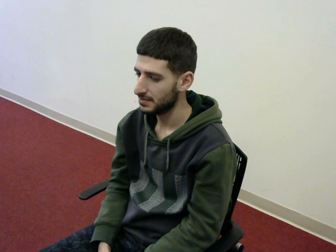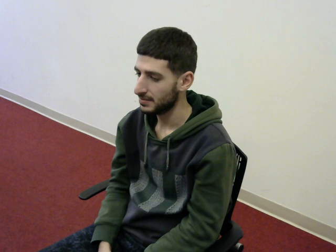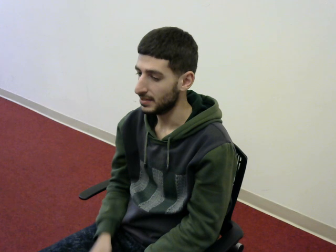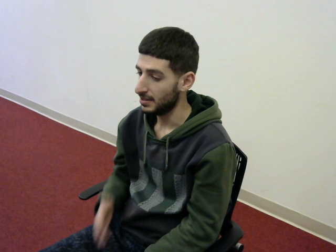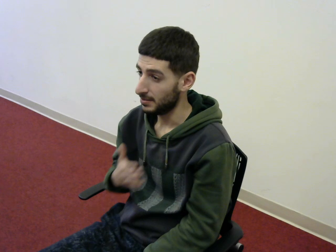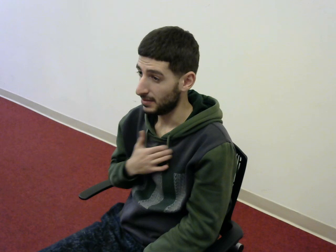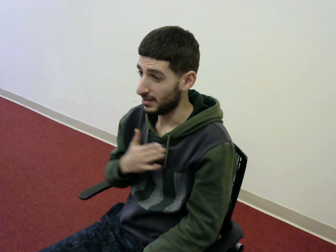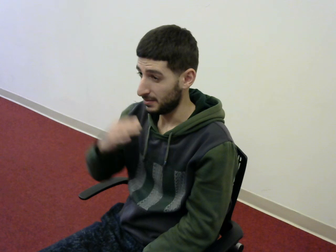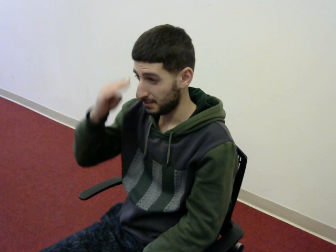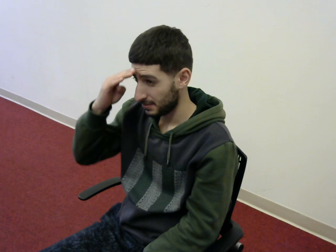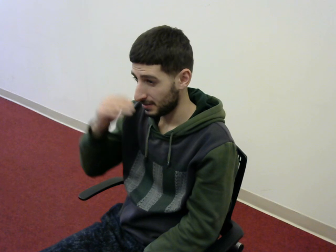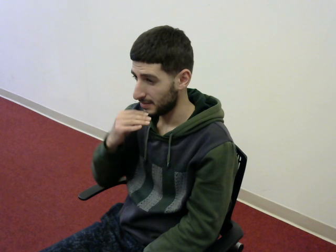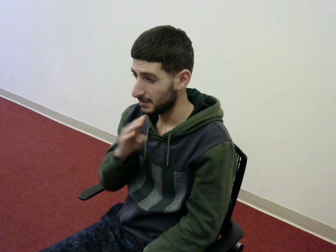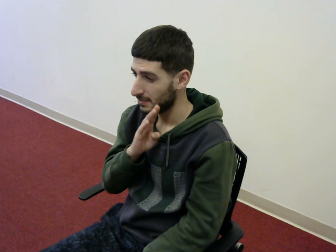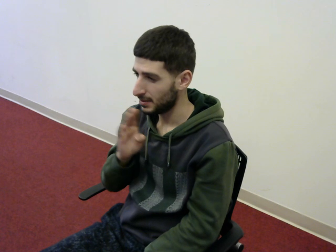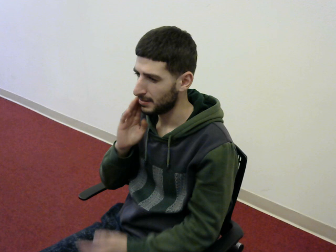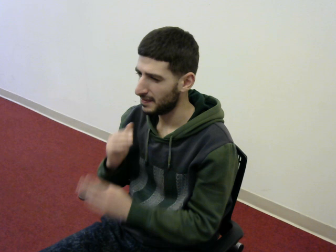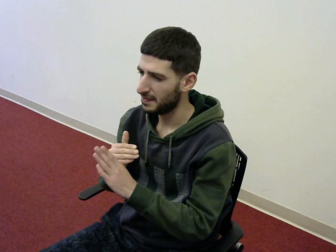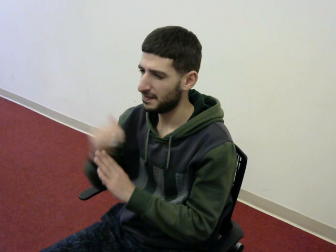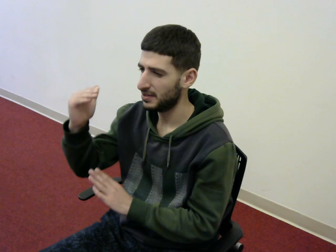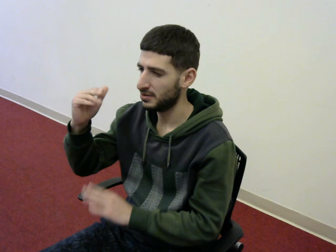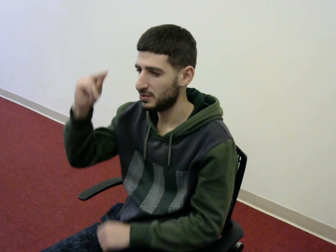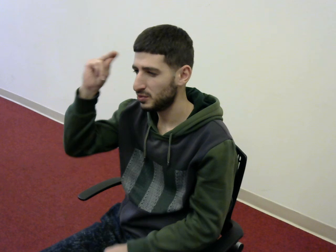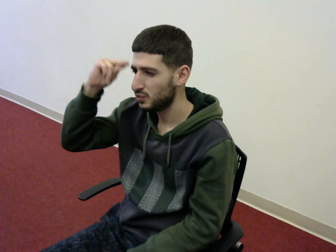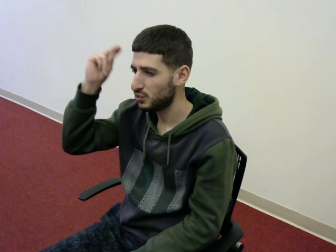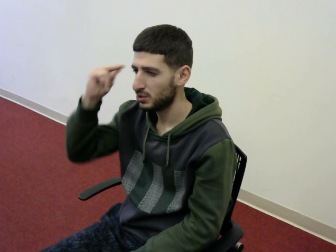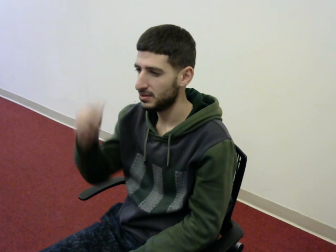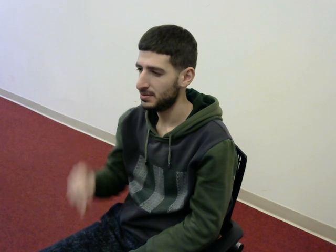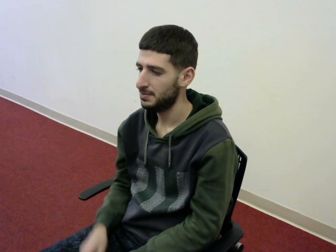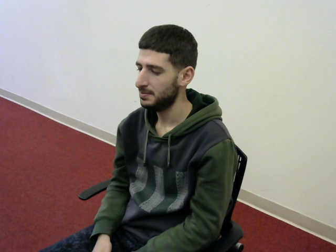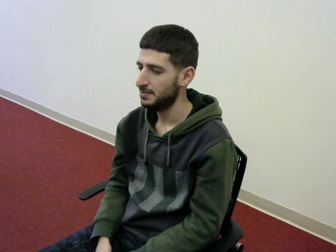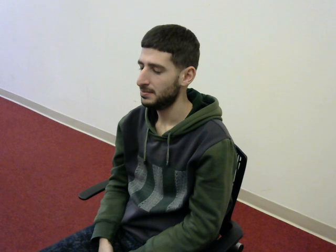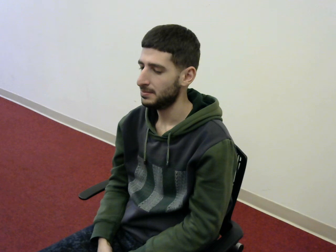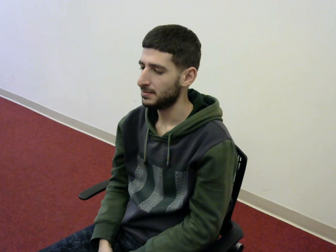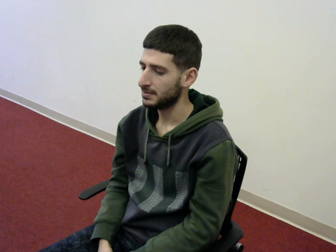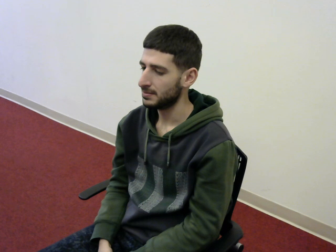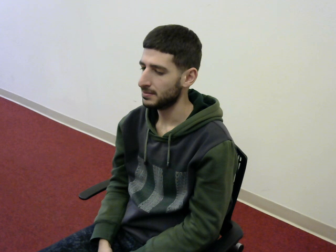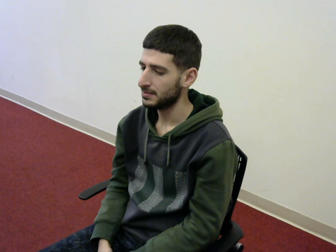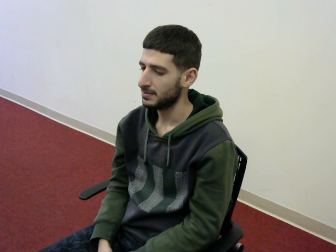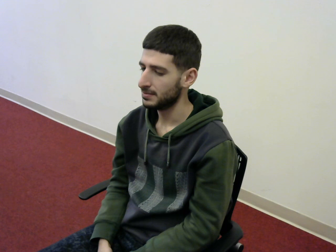Mənim valideynlərim ali təhsillidir